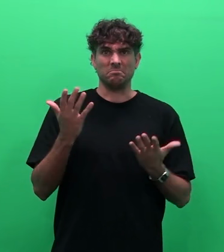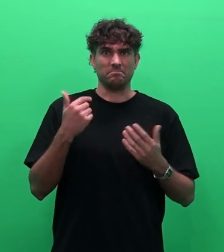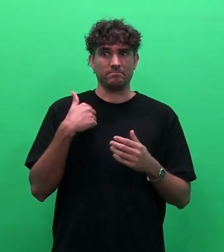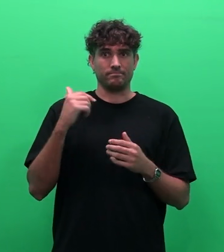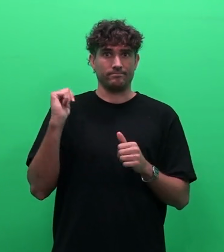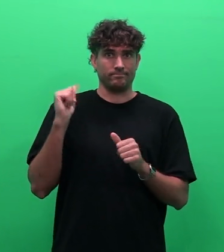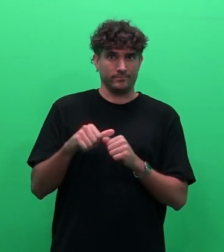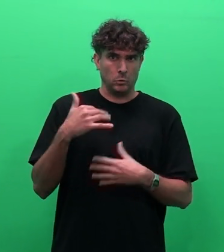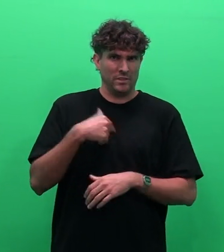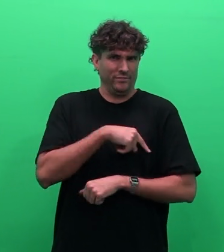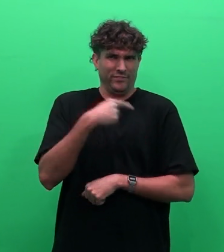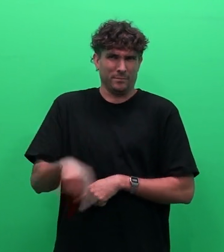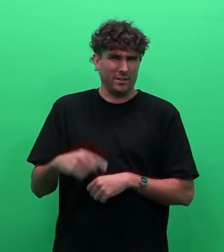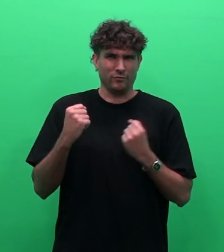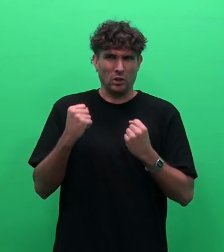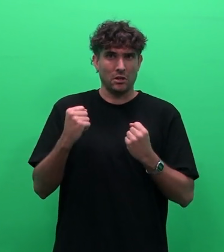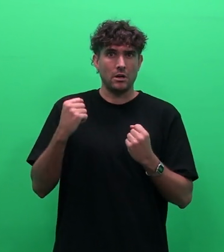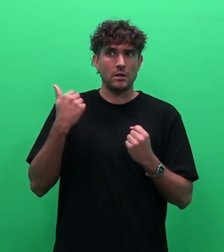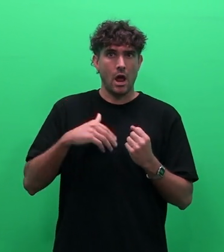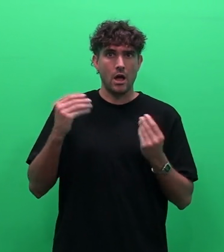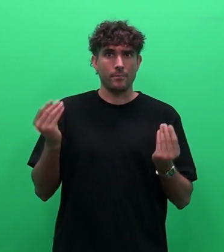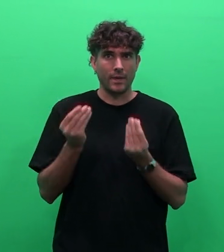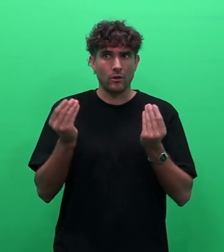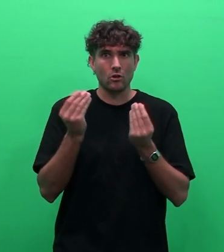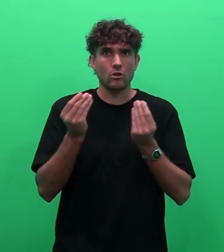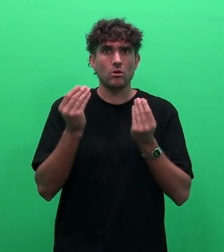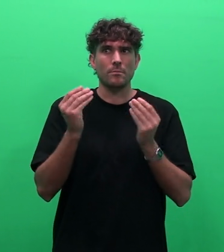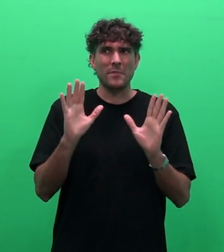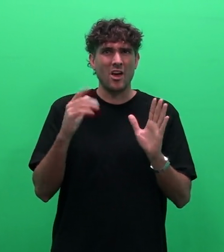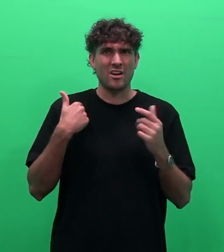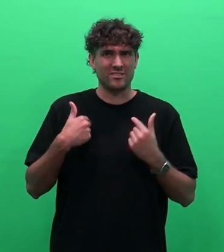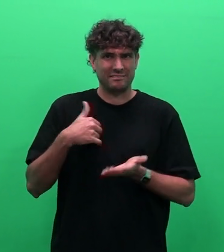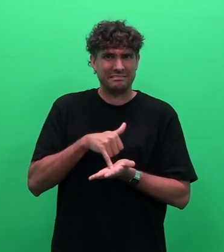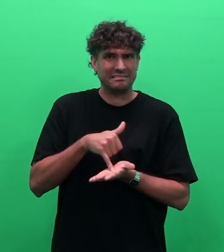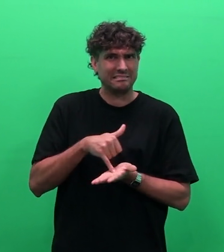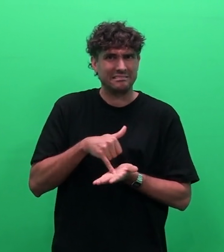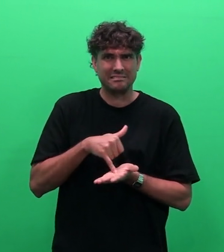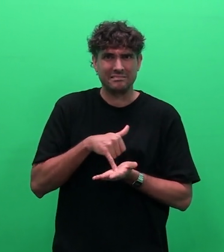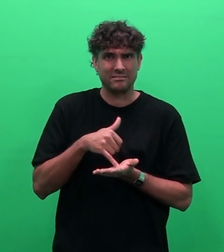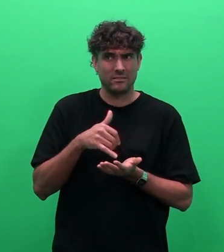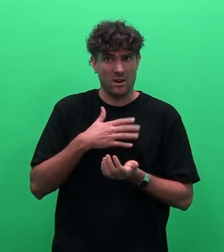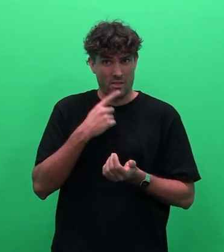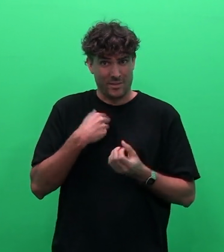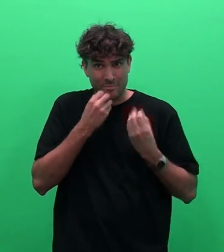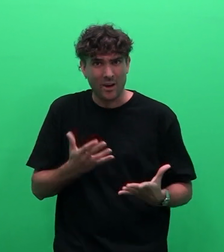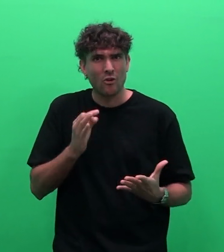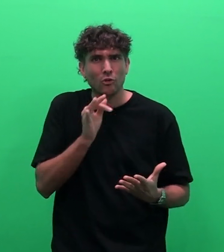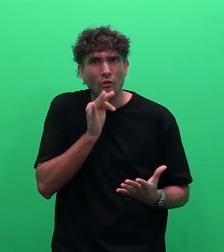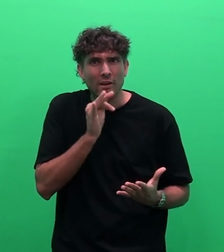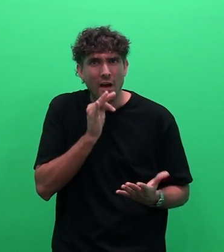He tingut febre molt alta, ja estic millor però em sento dèbil. No sé si ja estic bé o encara estic malalt?